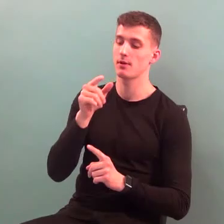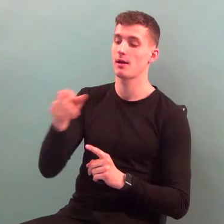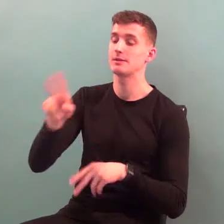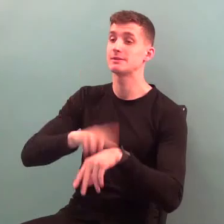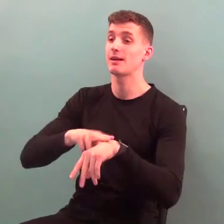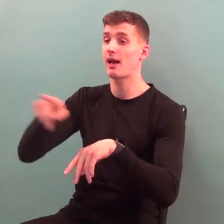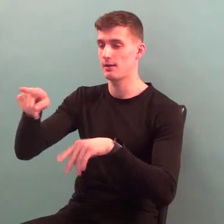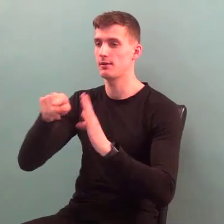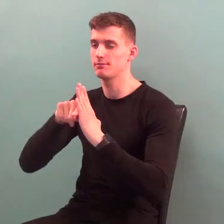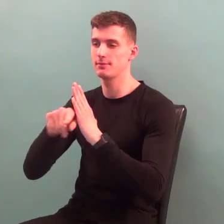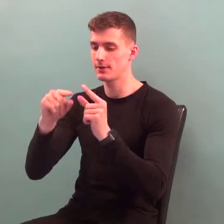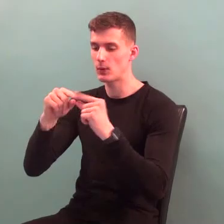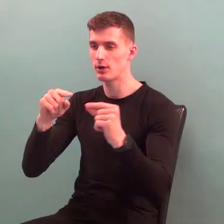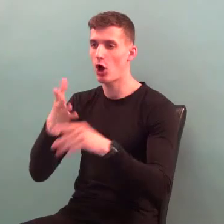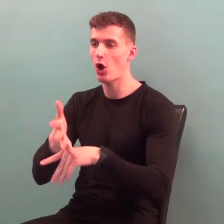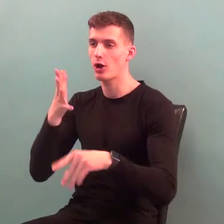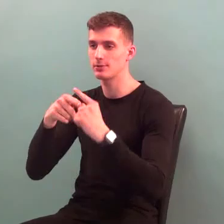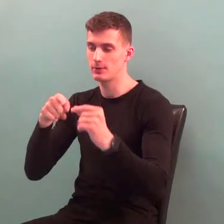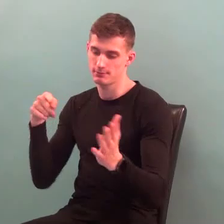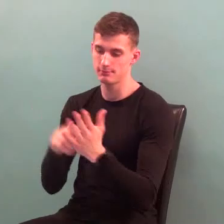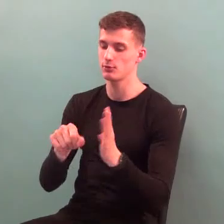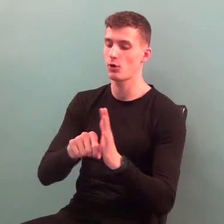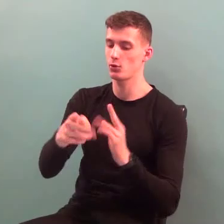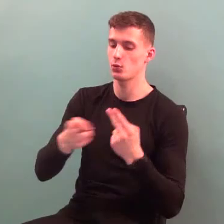Z zegara wystrzeliwuje ostro zakończona wskazówka i trafia ją w dupę.